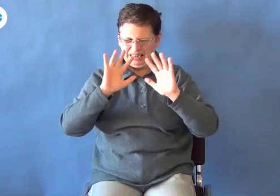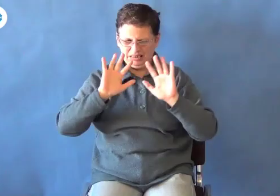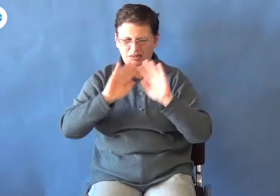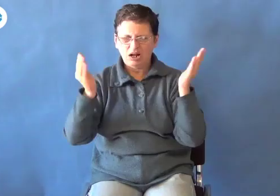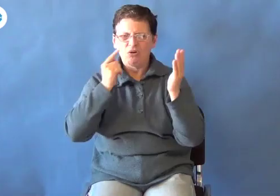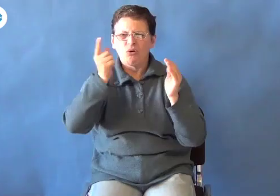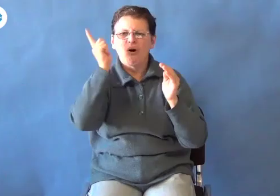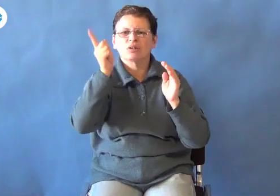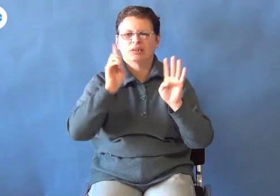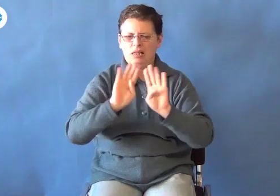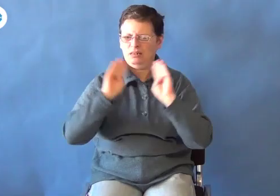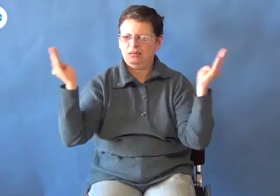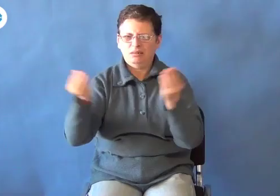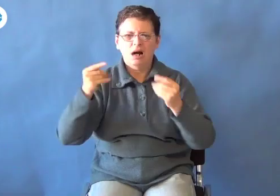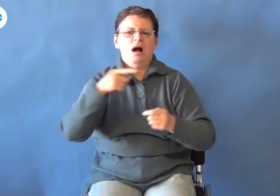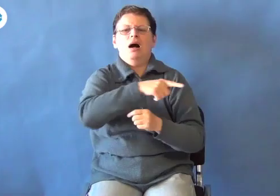Było tam ogrodzenie i ostrzeżenie.